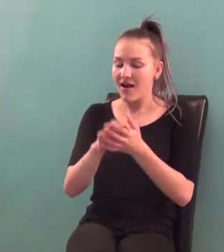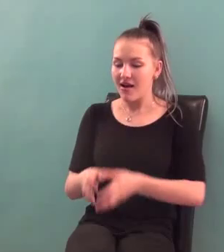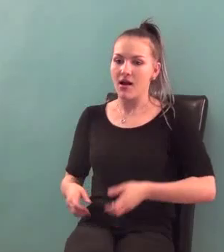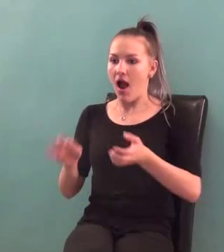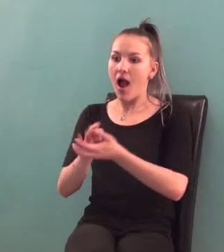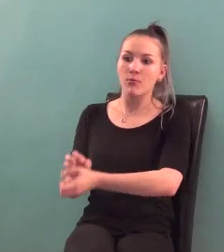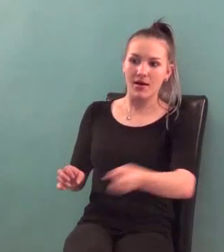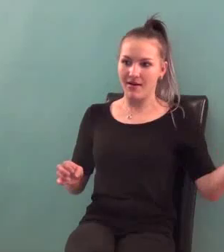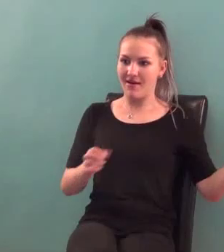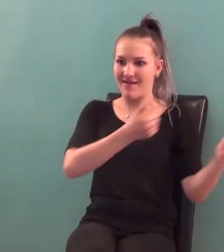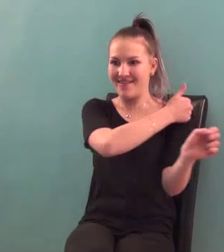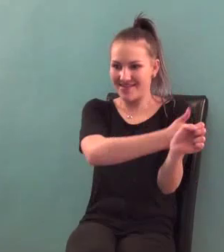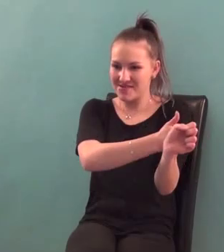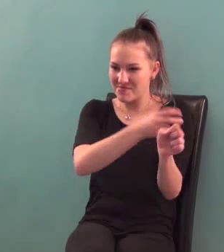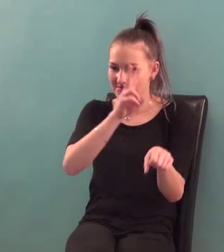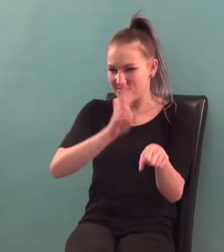Robi zamach ręką i dotyka policjanta, który stoi za nim.